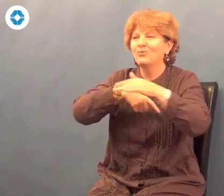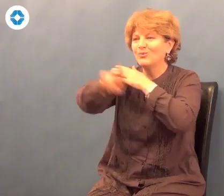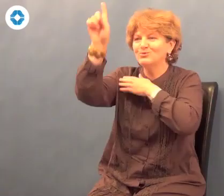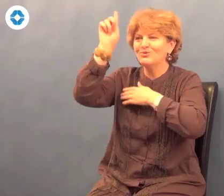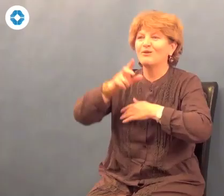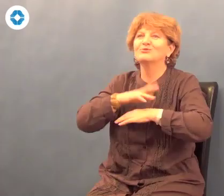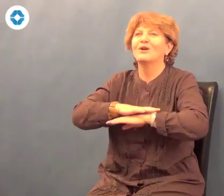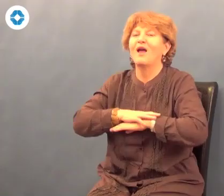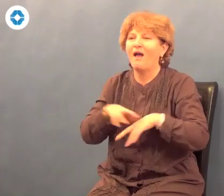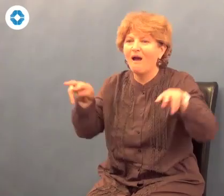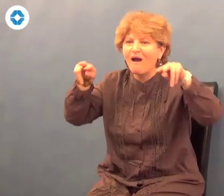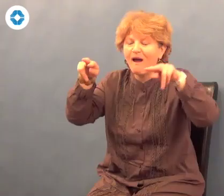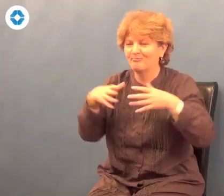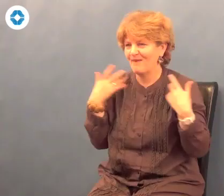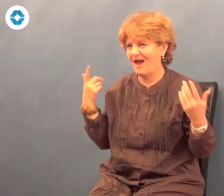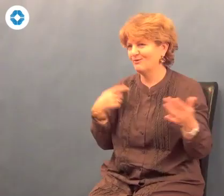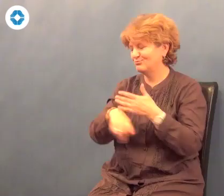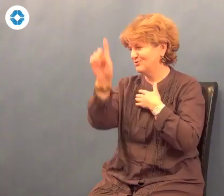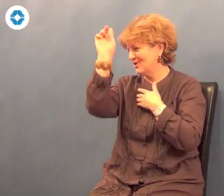Nie zauważyli, jak wcześniej żaba uciekła przez okno.